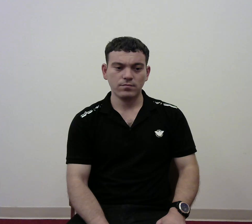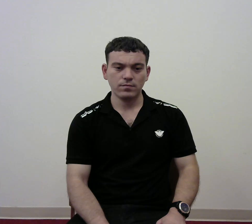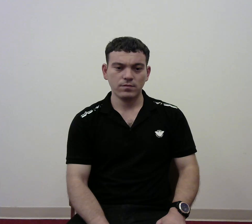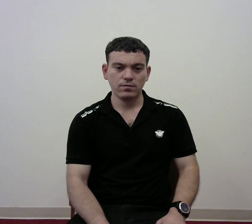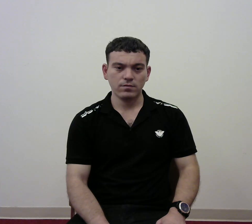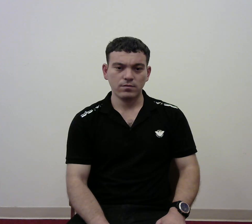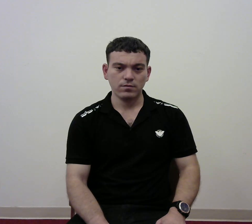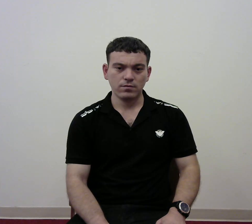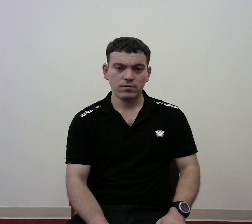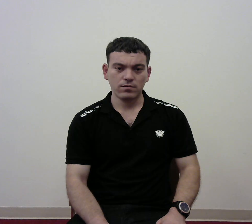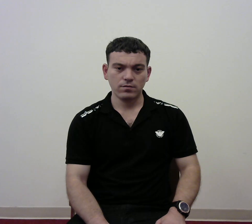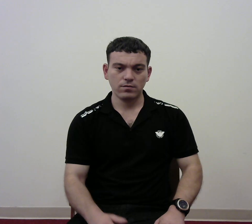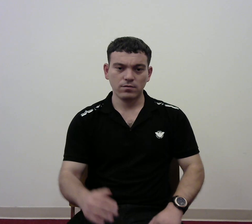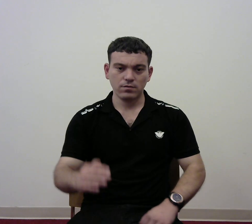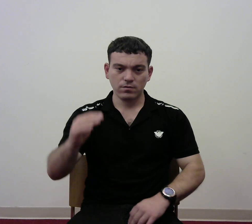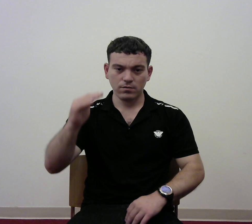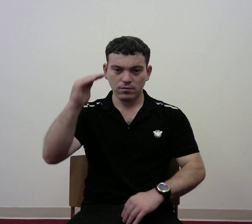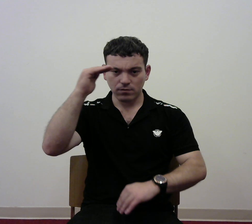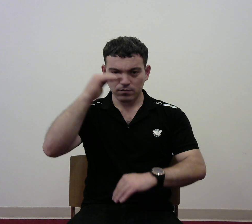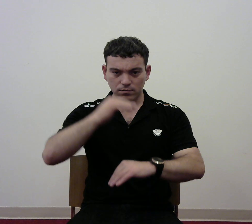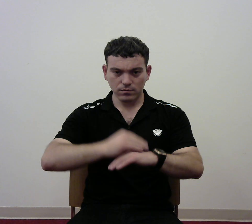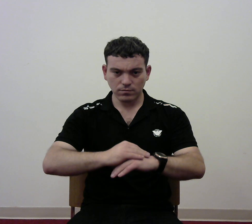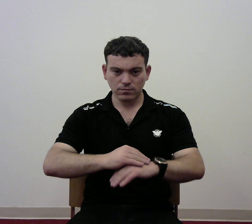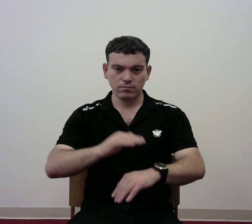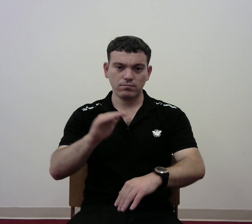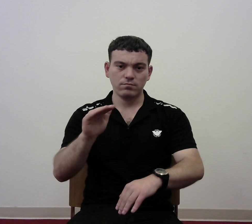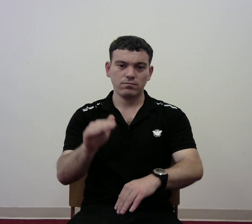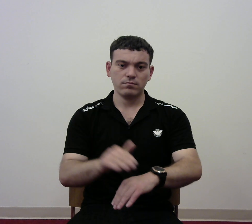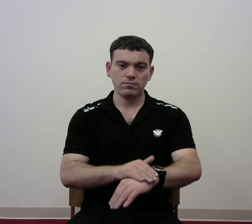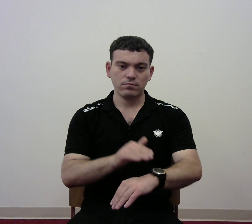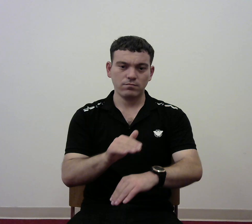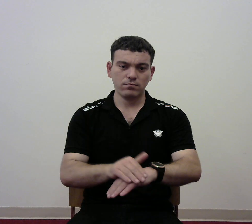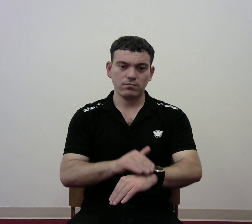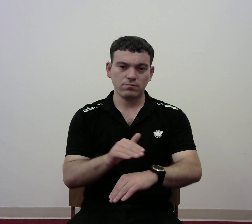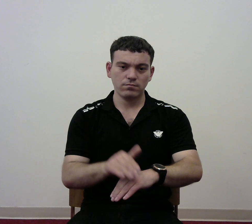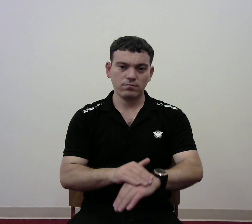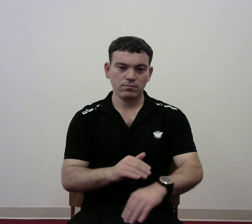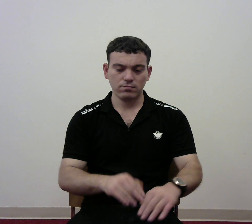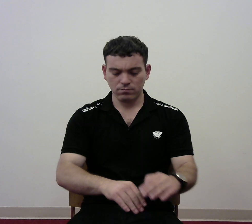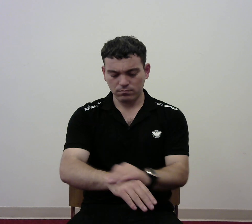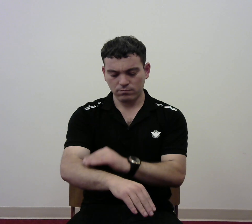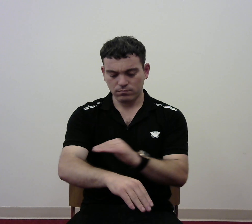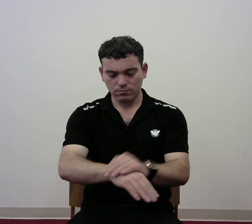Axşamınız xeyir